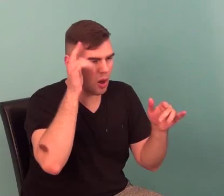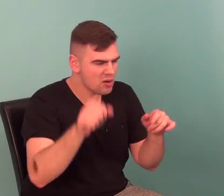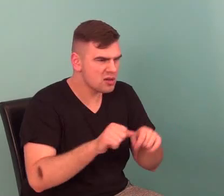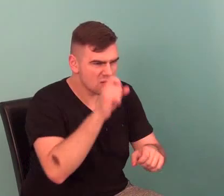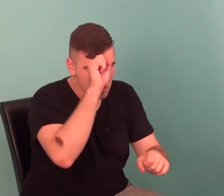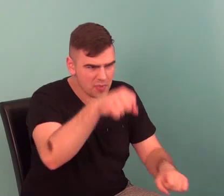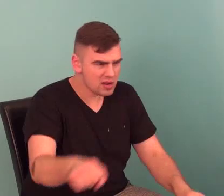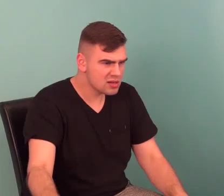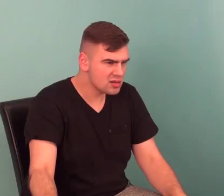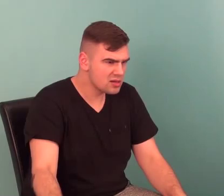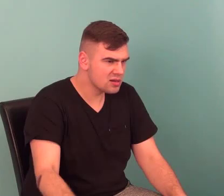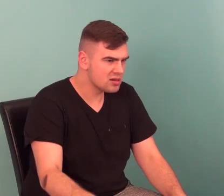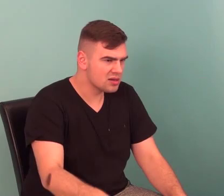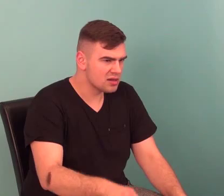Jest uparty, ciężko się go ciągnie.